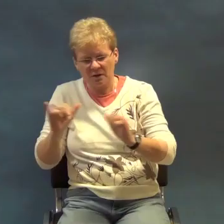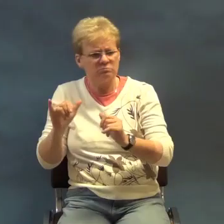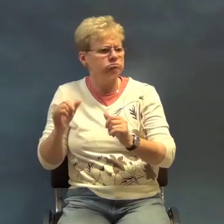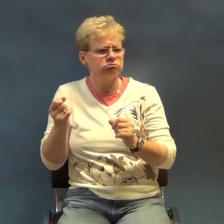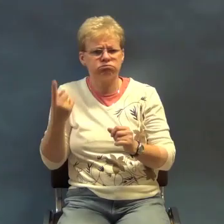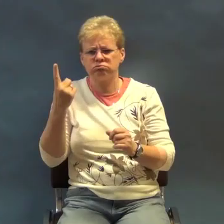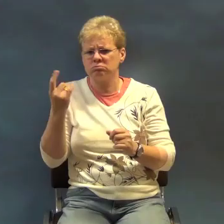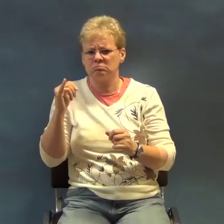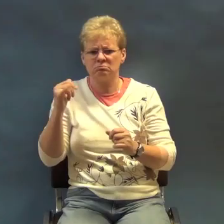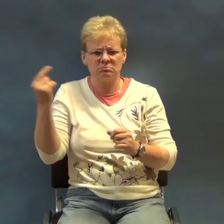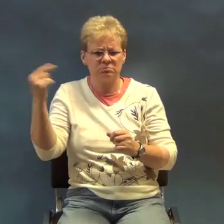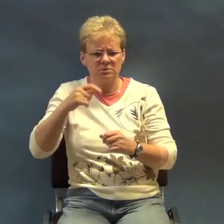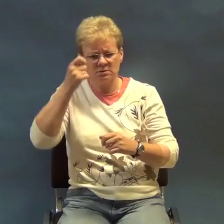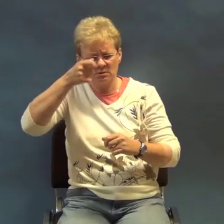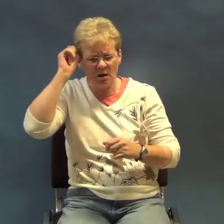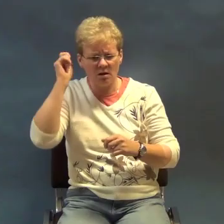Są zdziwieni, przyjechała straż pożarna.